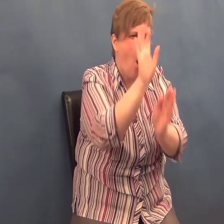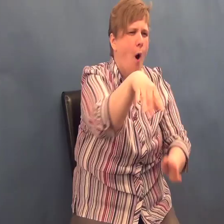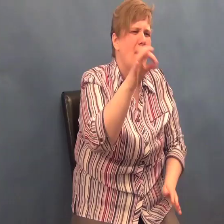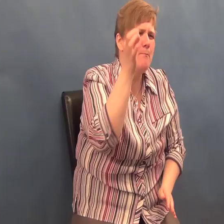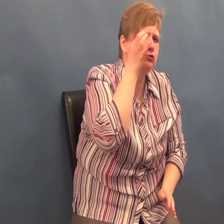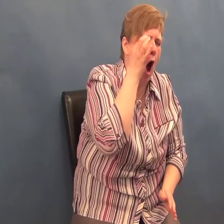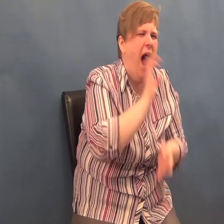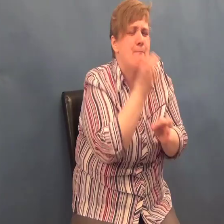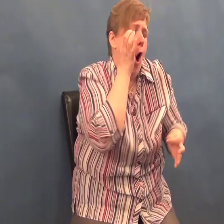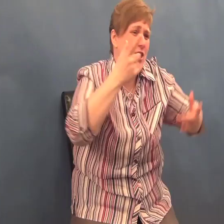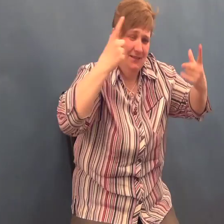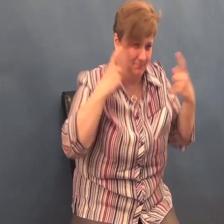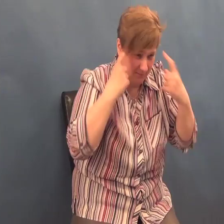Nie wiem czyj, osy, pszczoły, nie znam się.